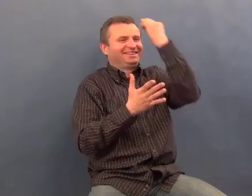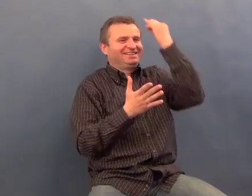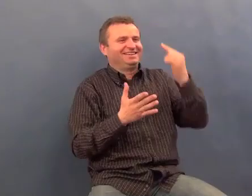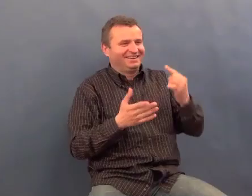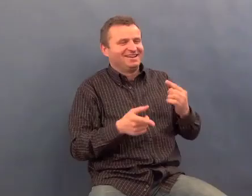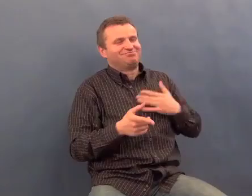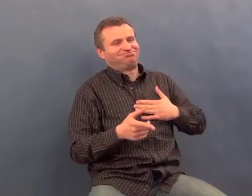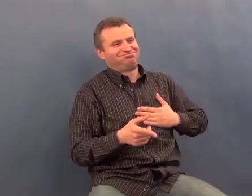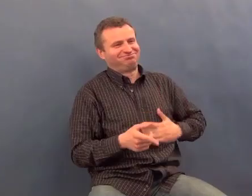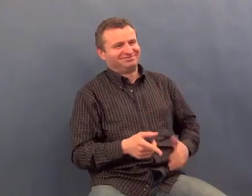Uff... jaka to ulga...